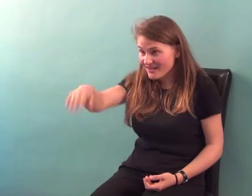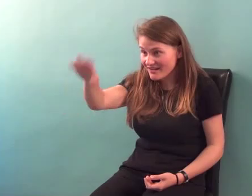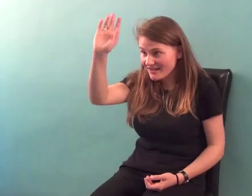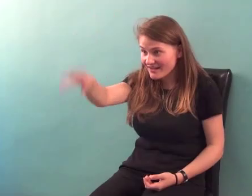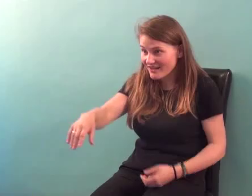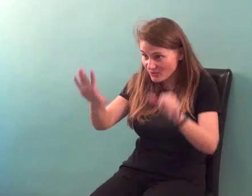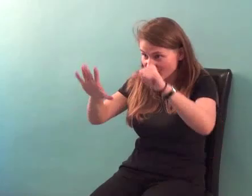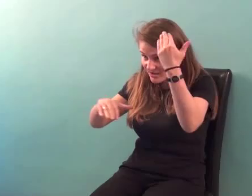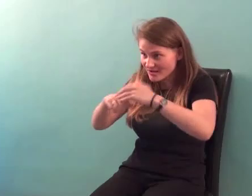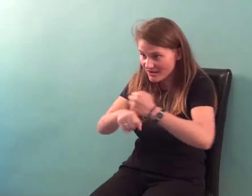Kończysz pracę o szóstej i od razu tak pobiegniesz?